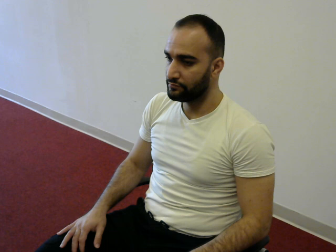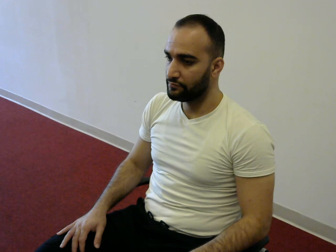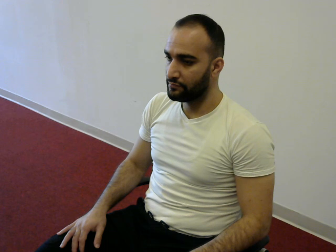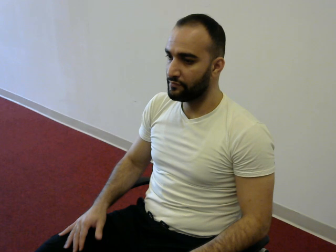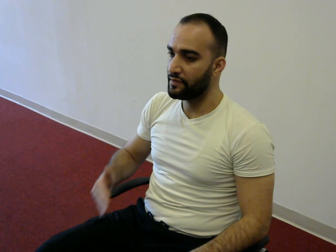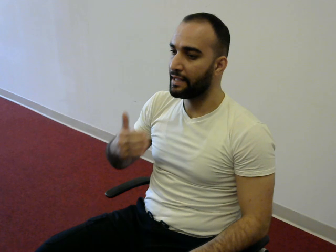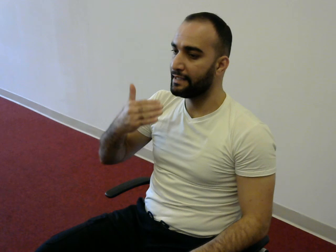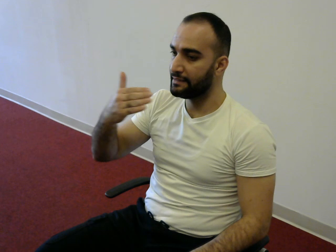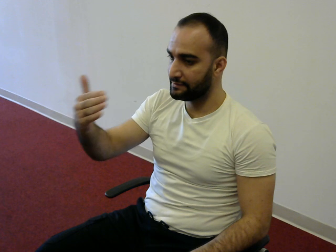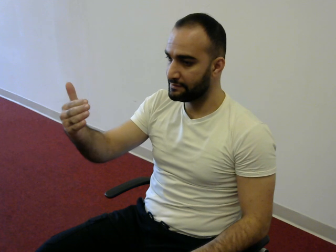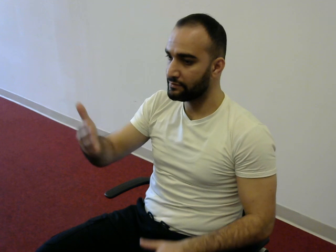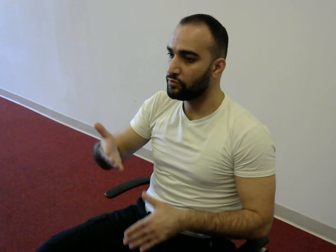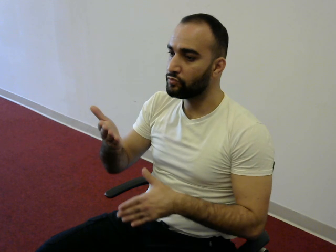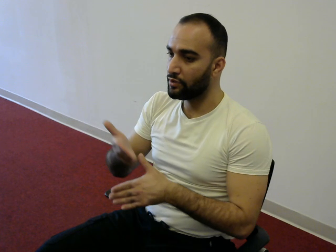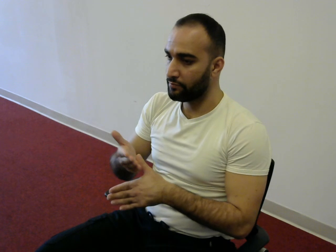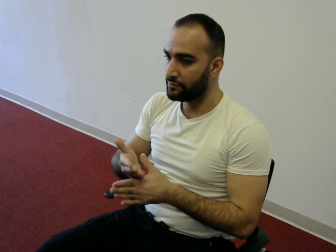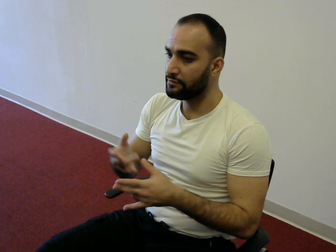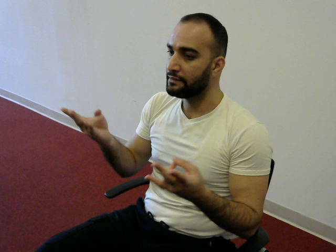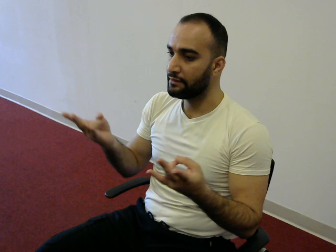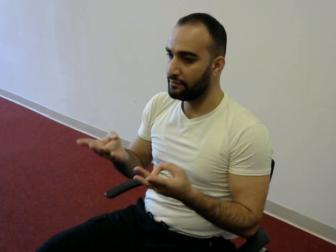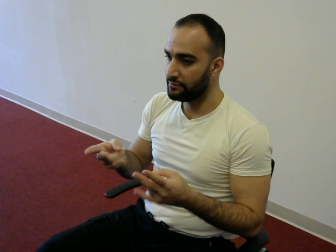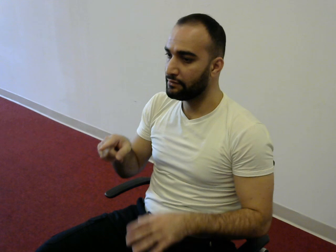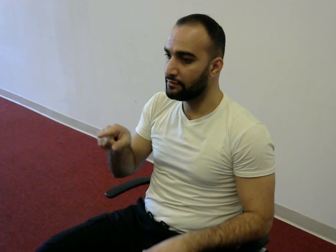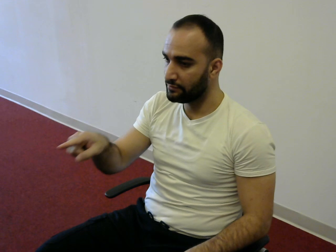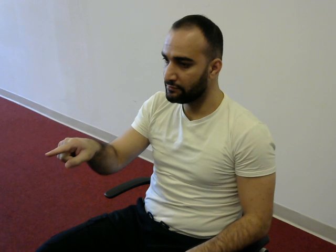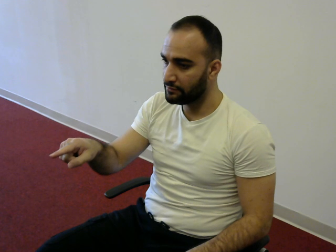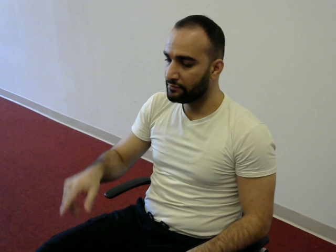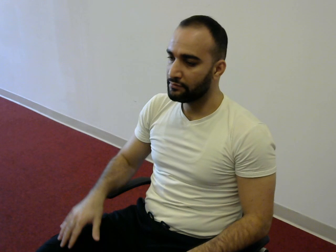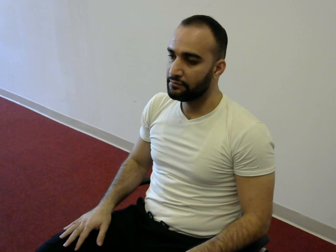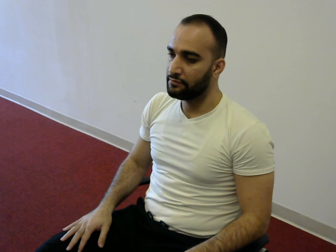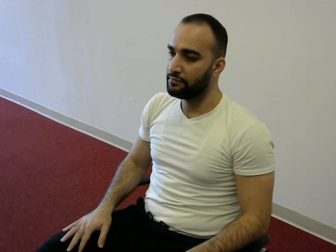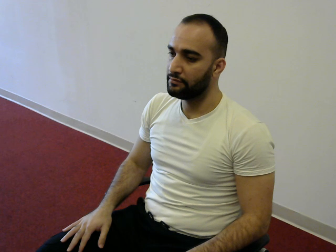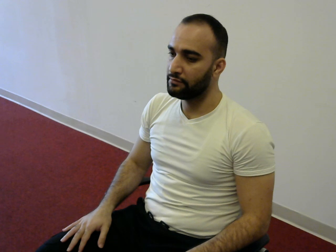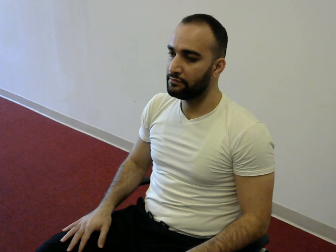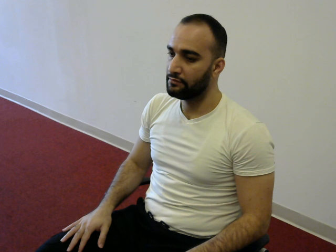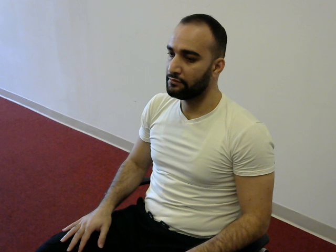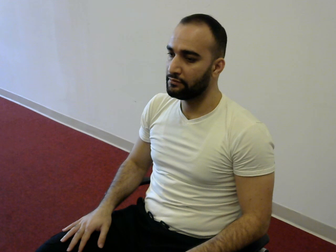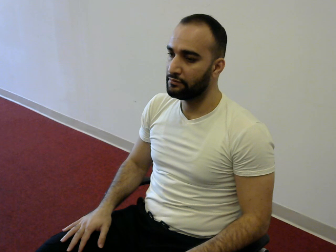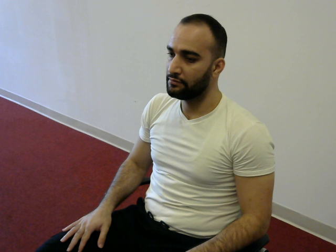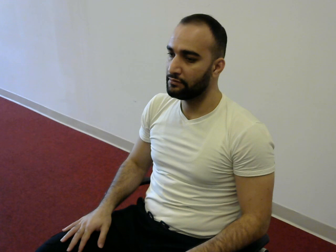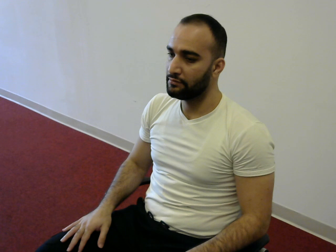Sizə kömək lazımdır mı?